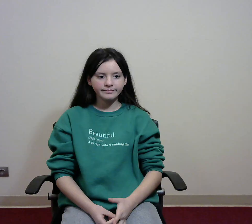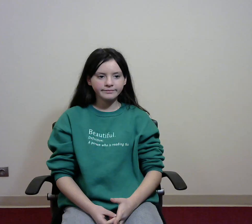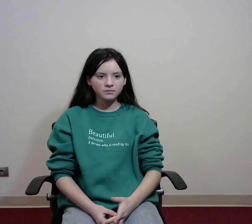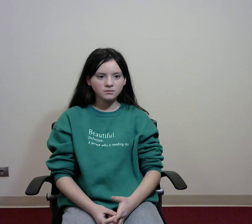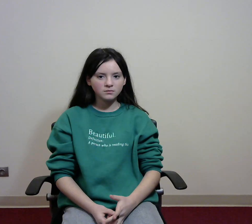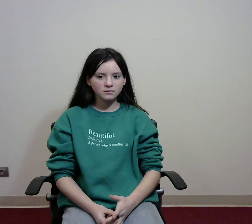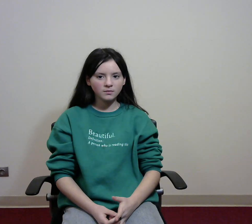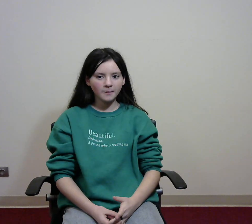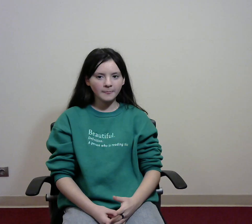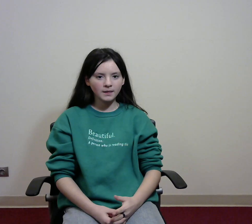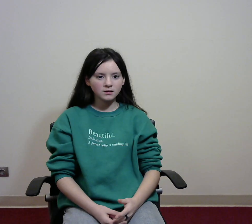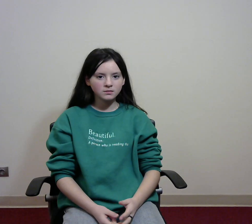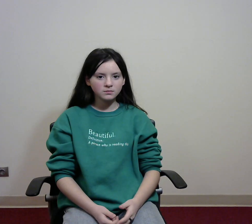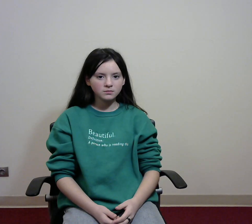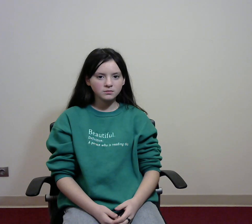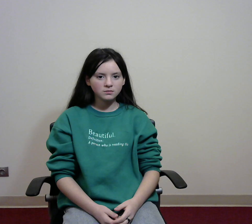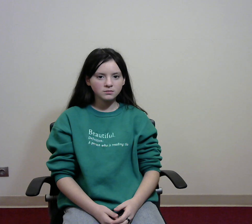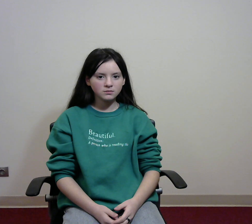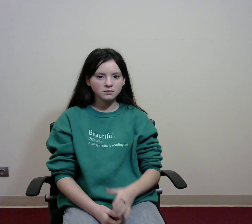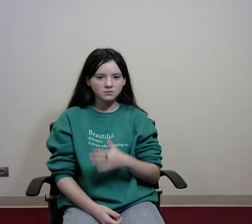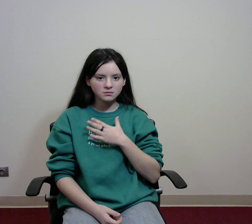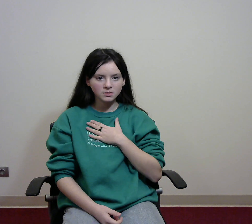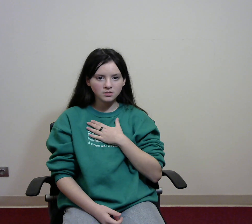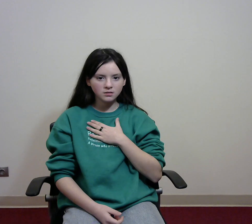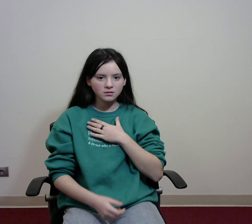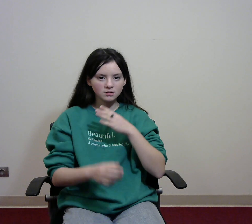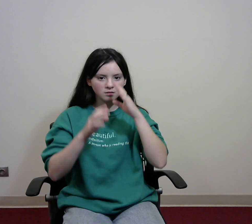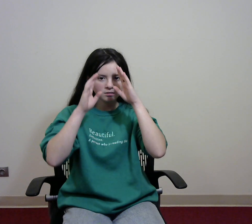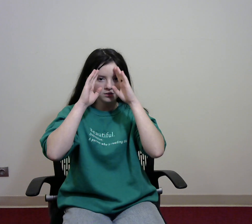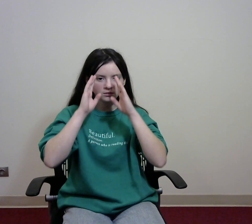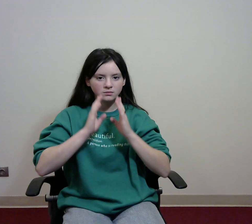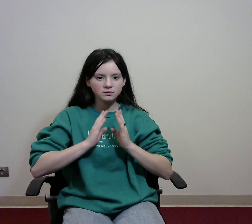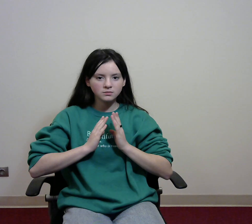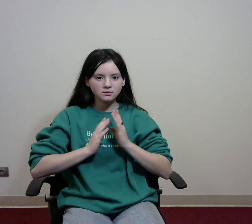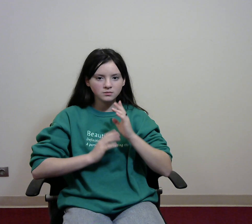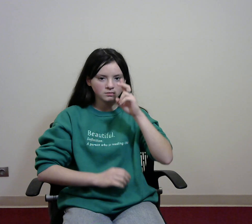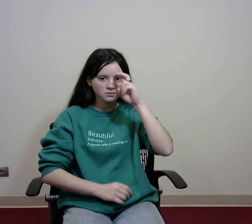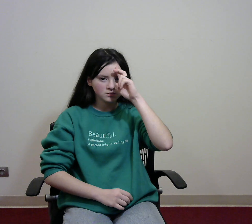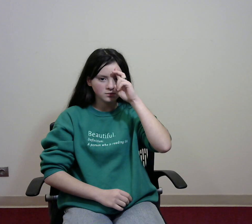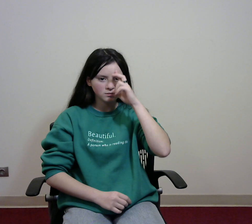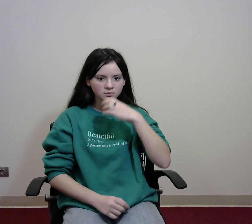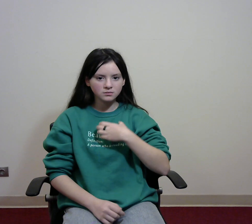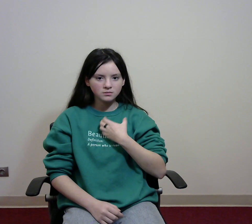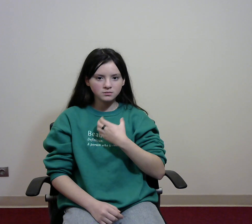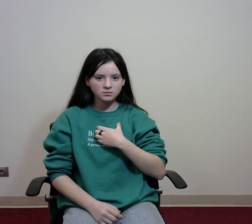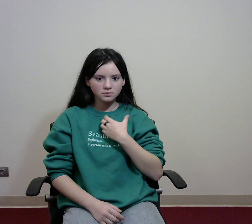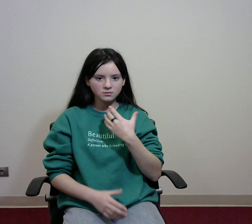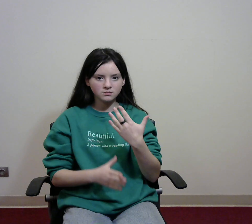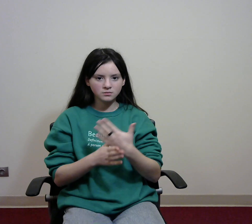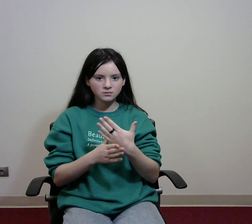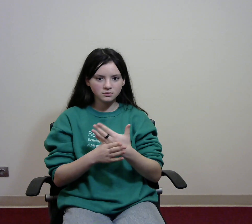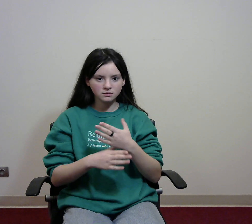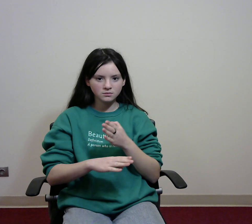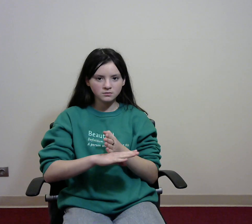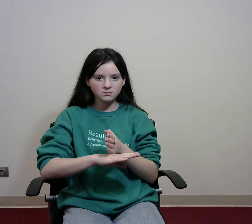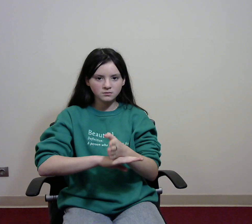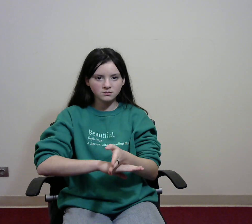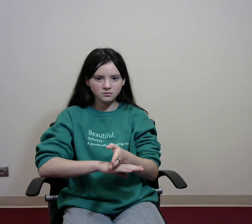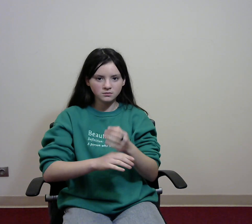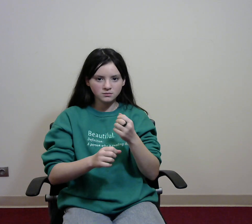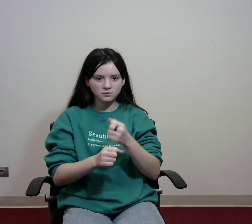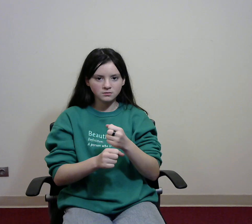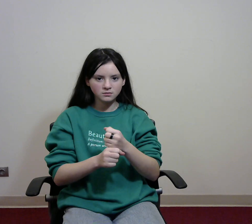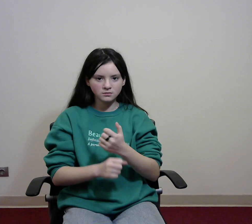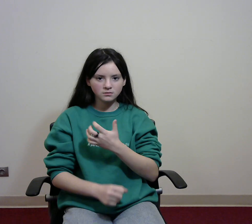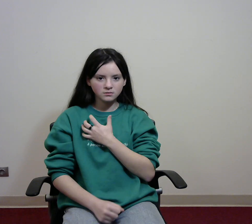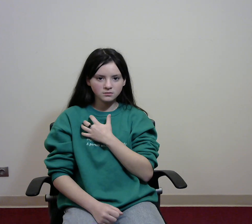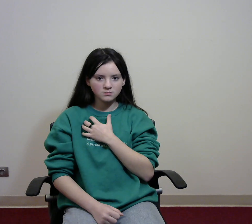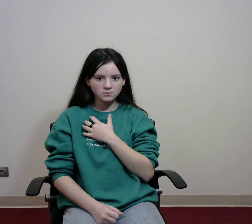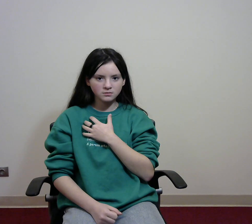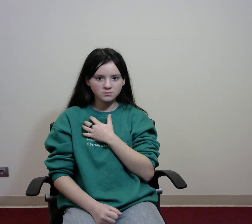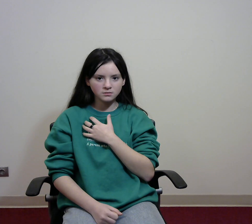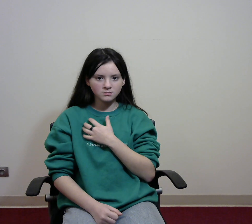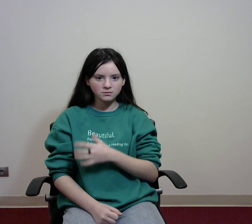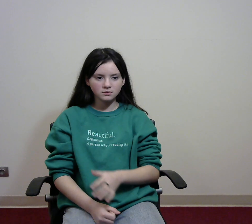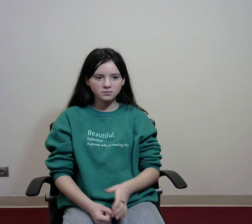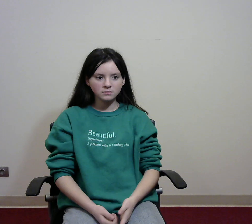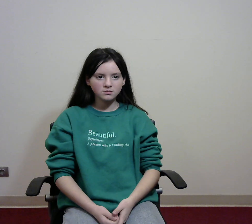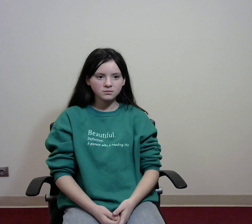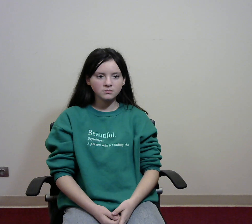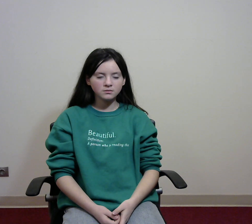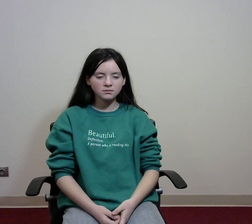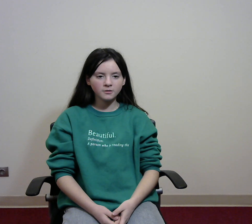Mən ünvanlı dövlət sosial yardımına müraciət etmək istəyirəm